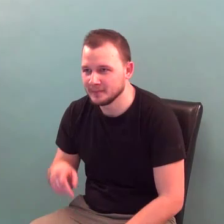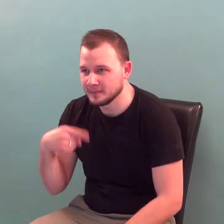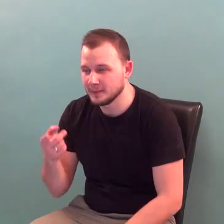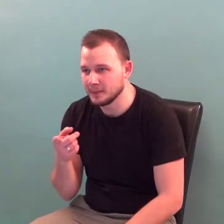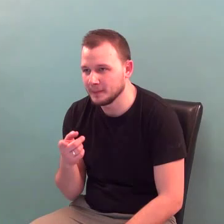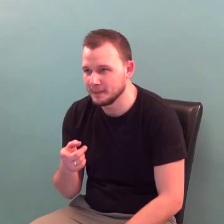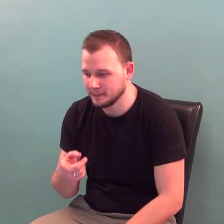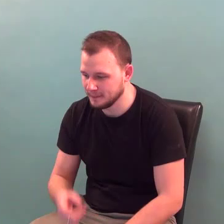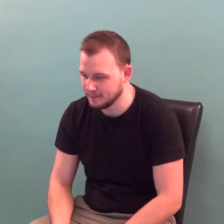Następny.